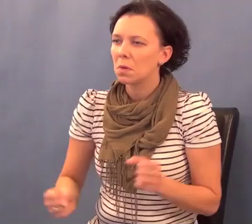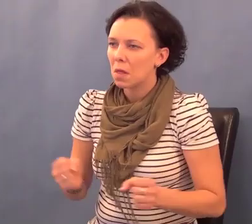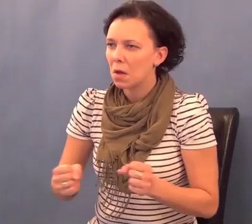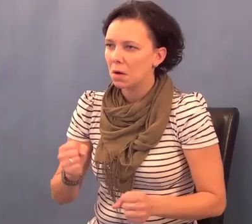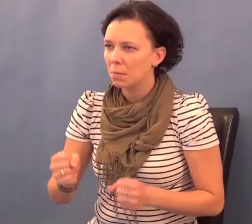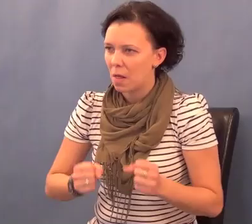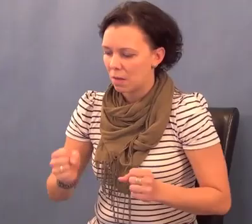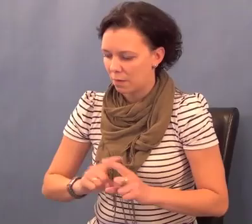Biegać?